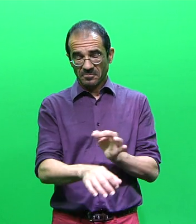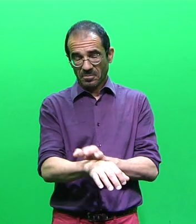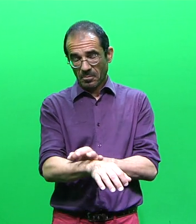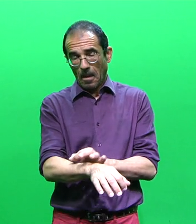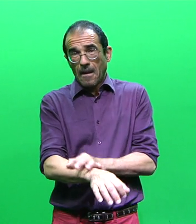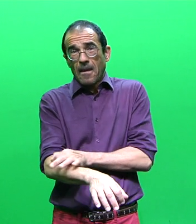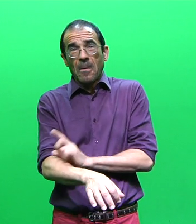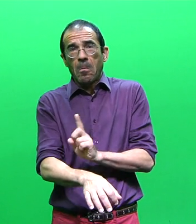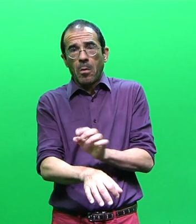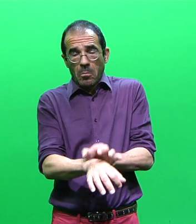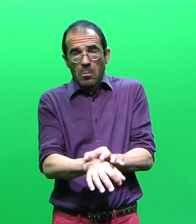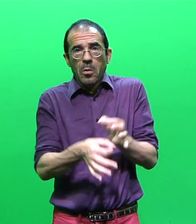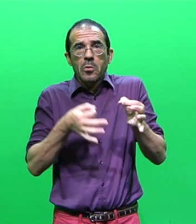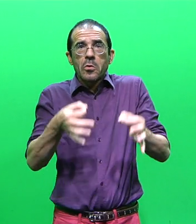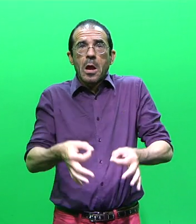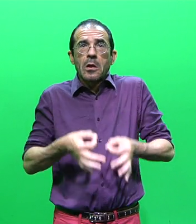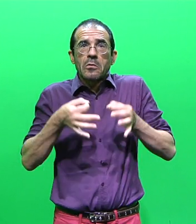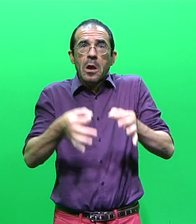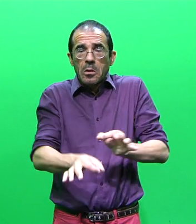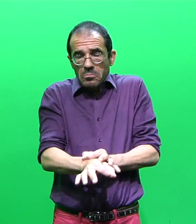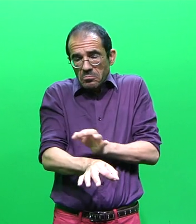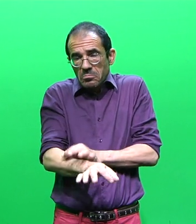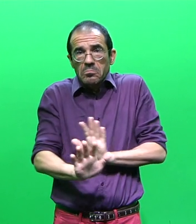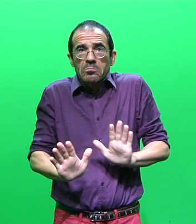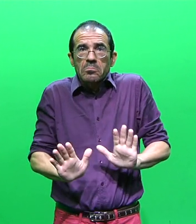Tinc taques al braç, però no en tinc moltes, les tinc sempre igual, no ho sé.